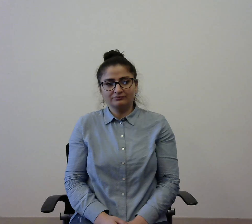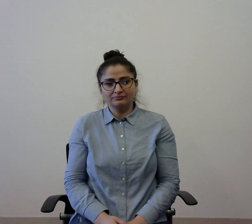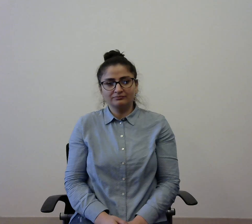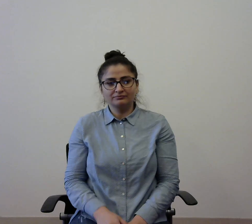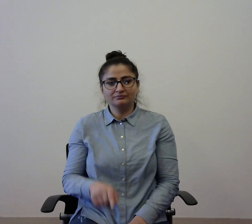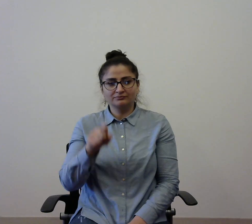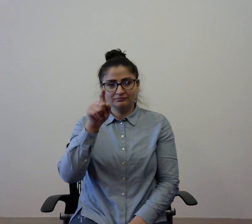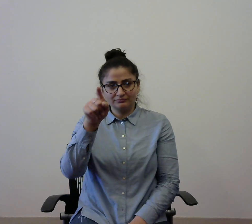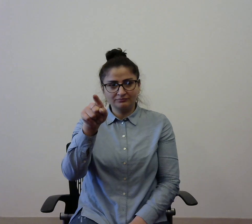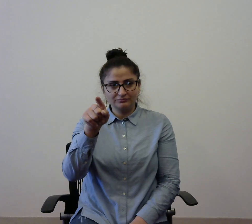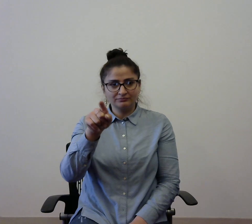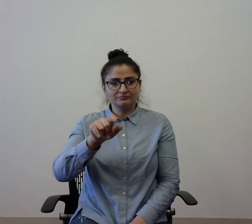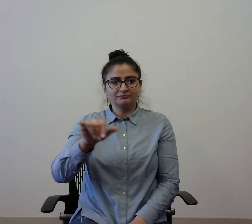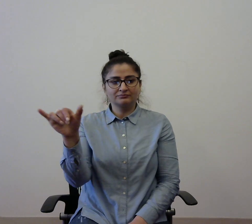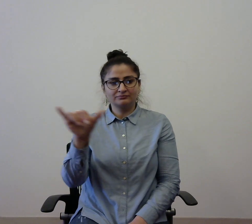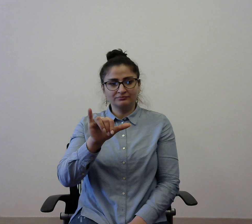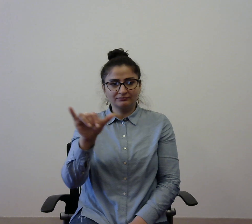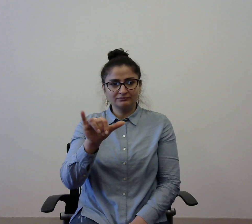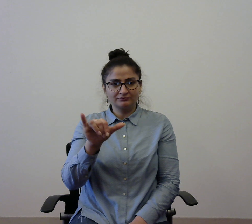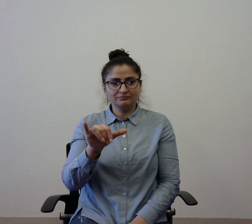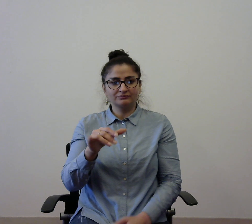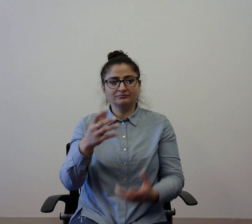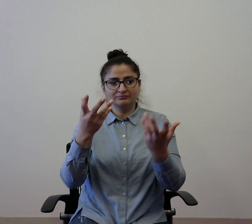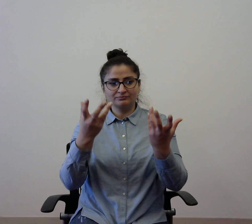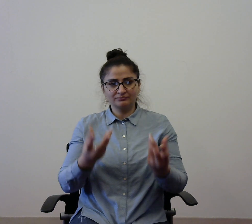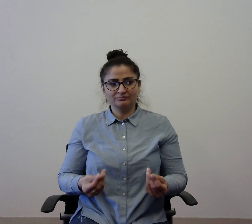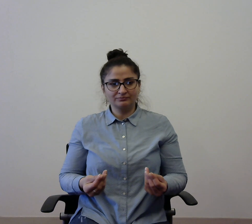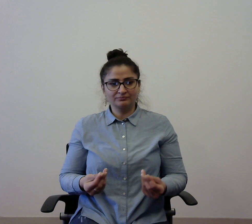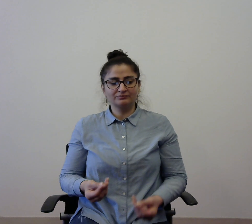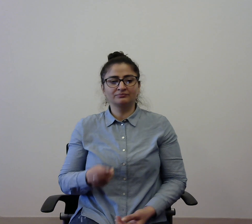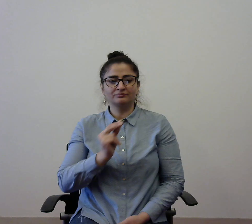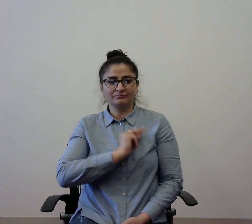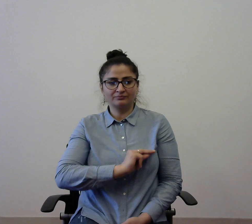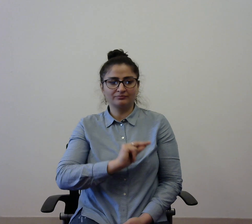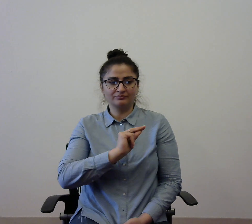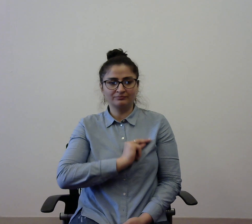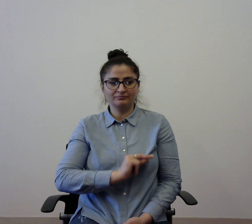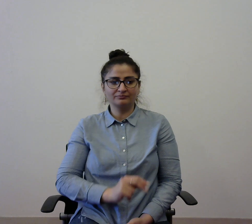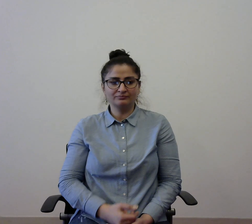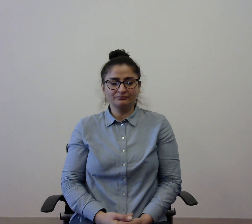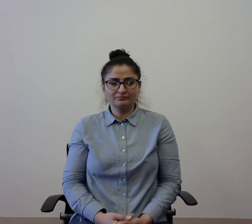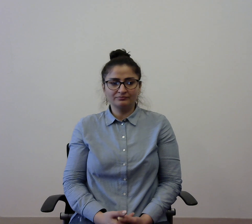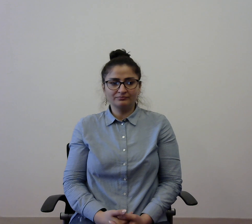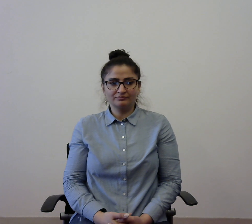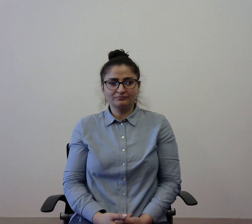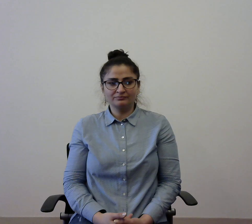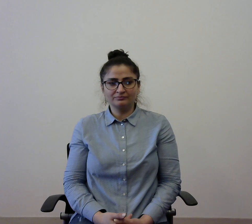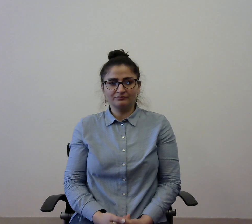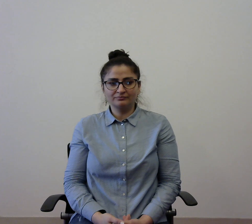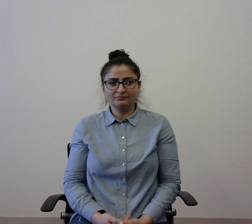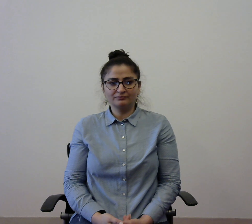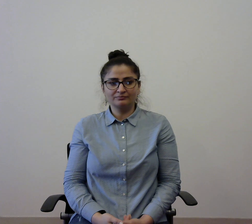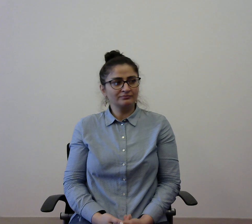Siz şənbə günü işləyirsiz?